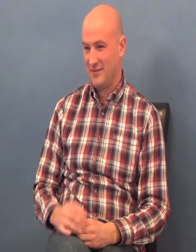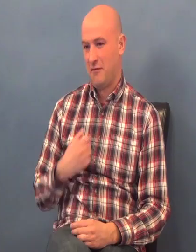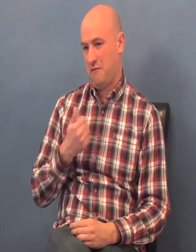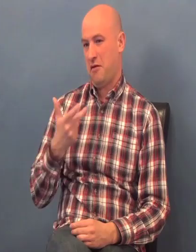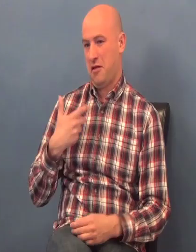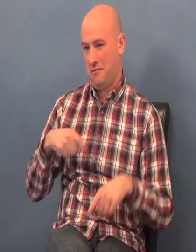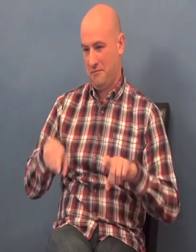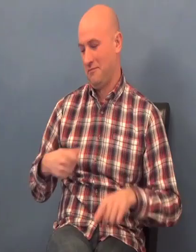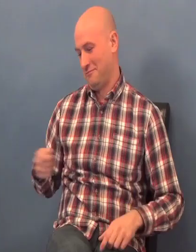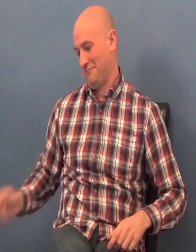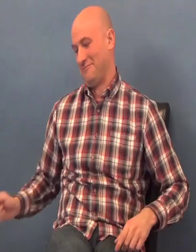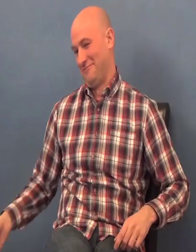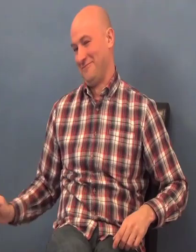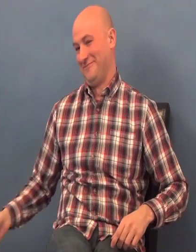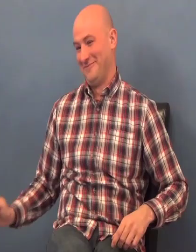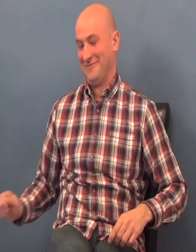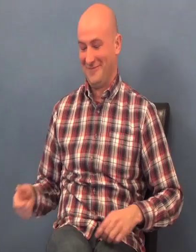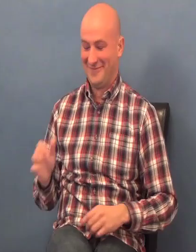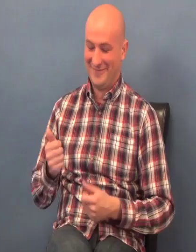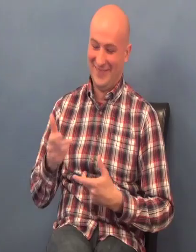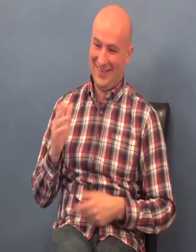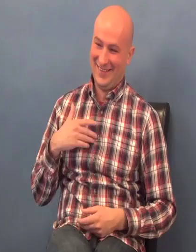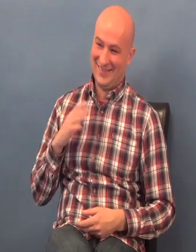Wiele razy przybijałem coś młotkiem, siedząc.